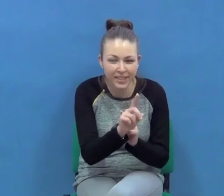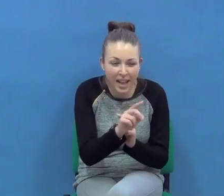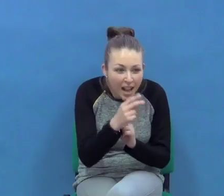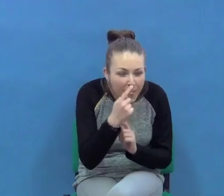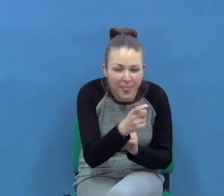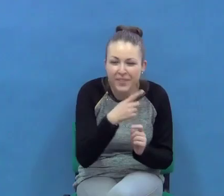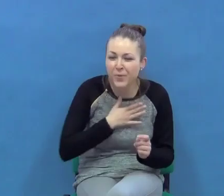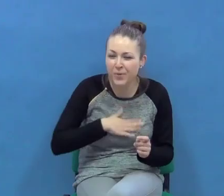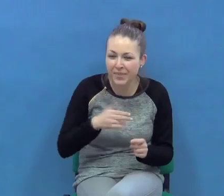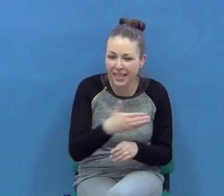Zobaczył rybę i ma na nią ochotę.